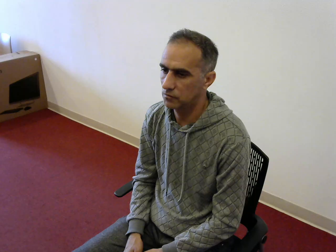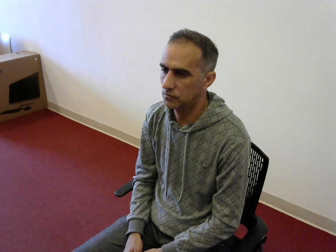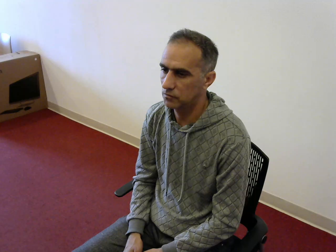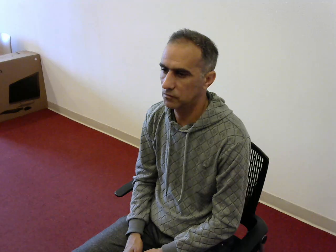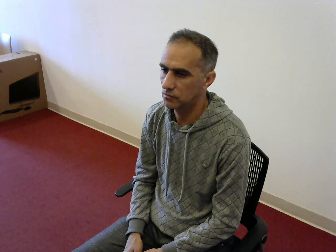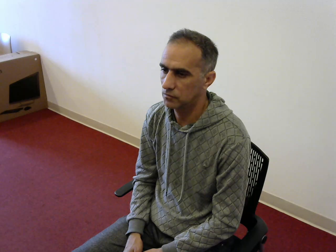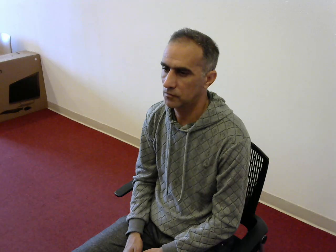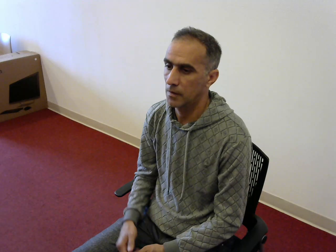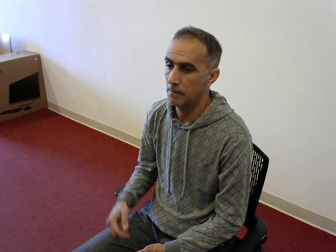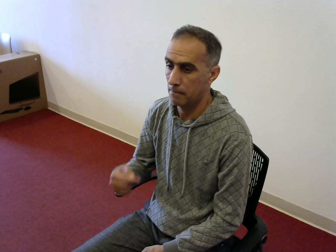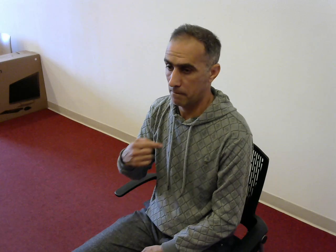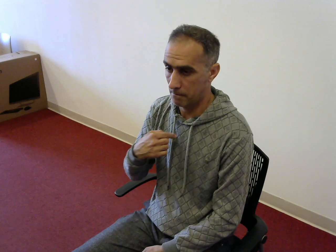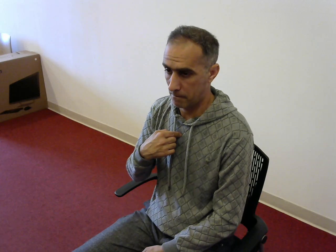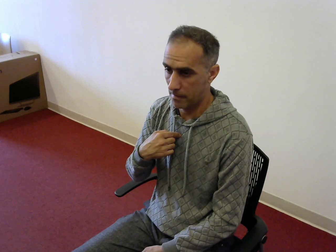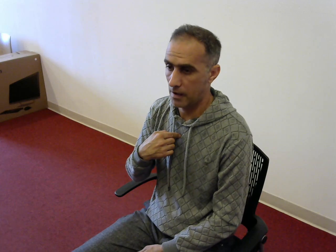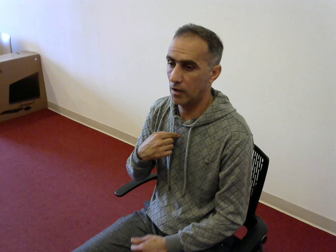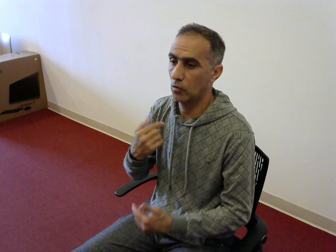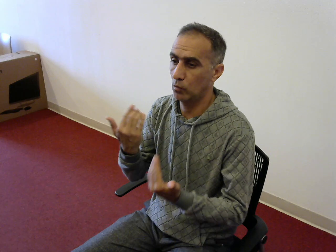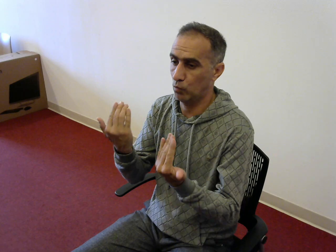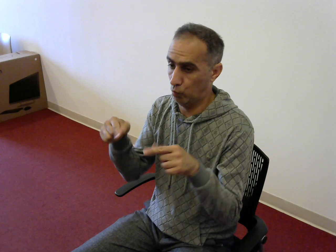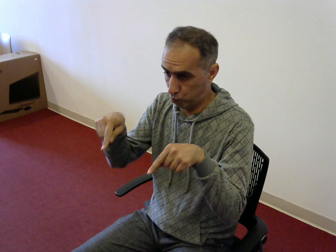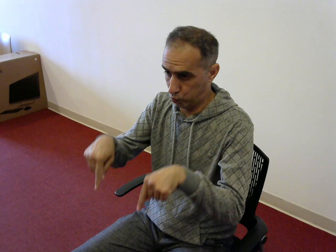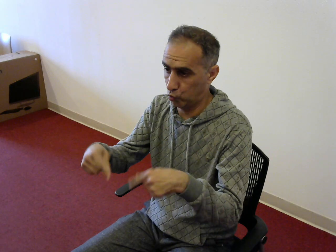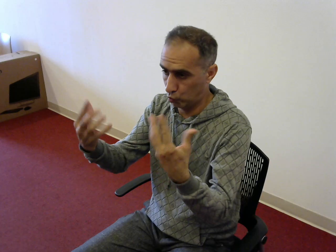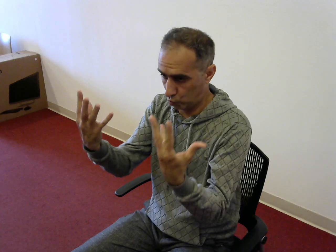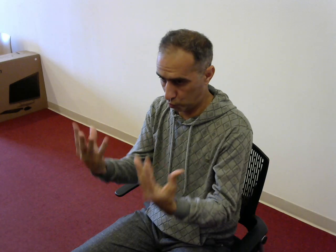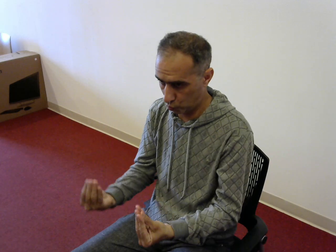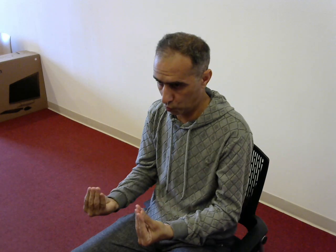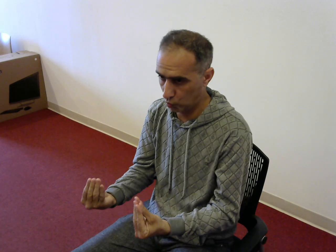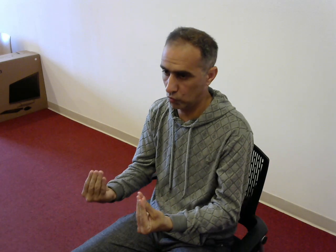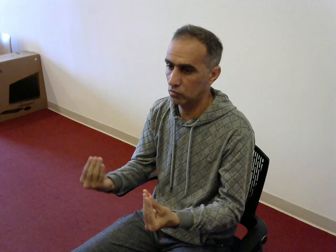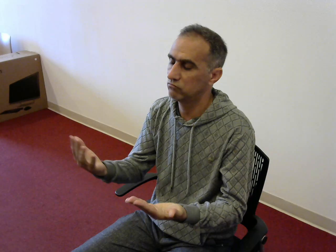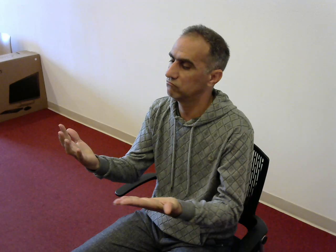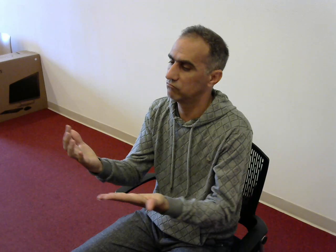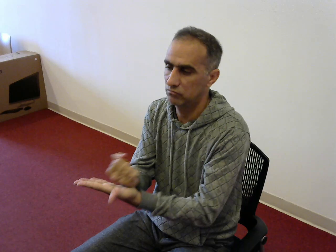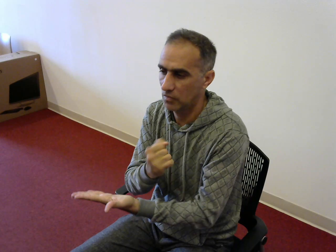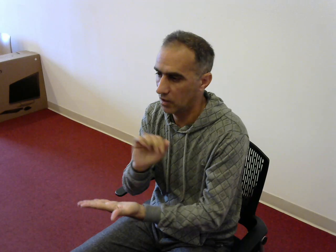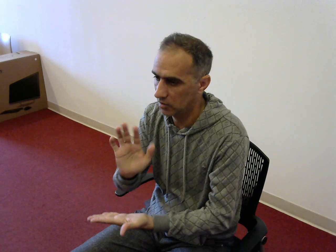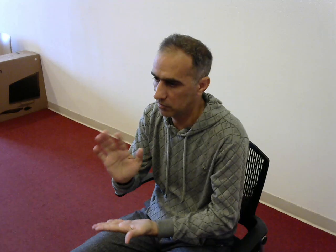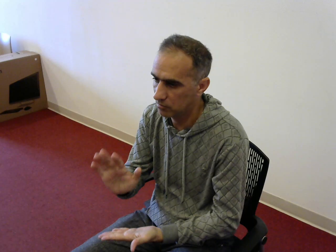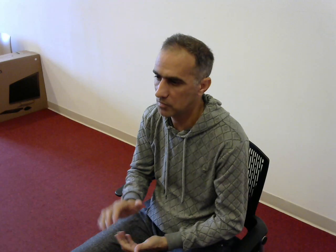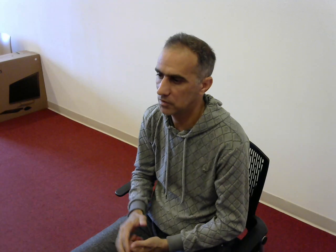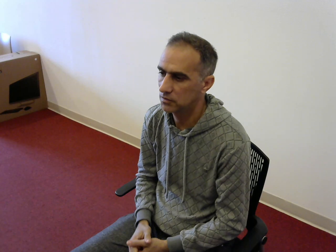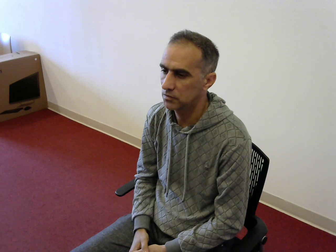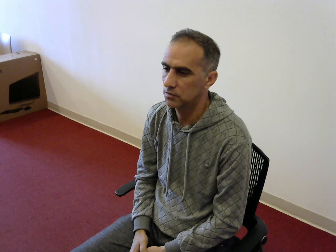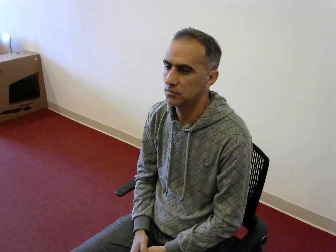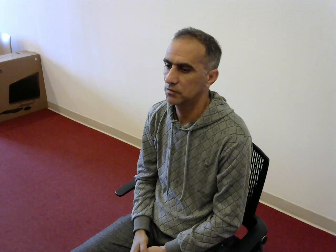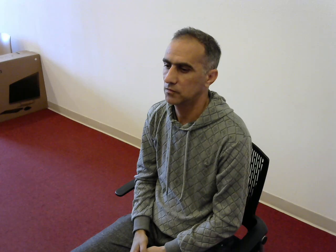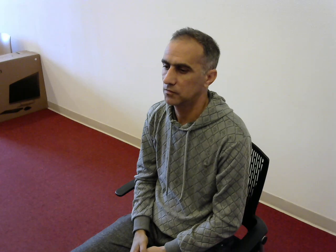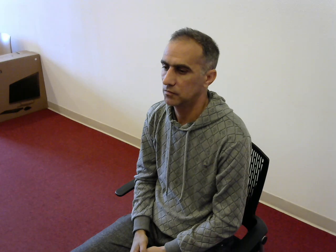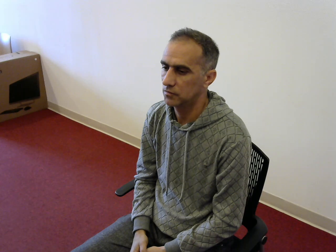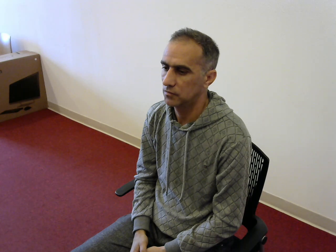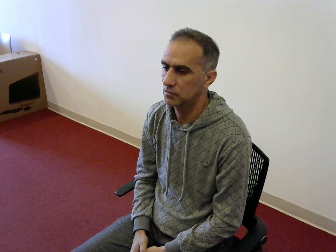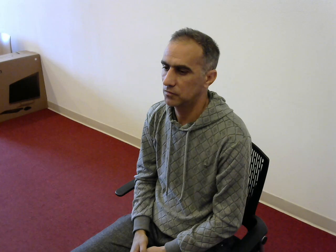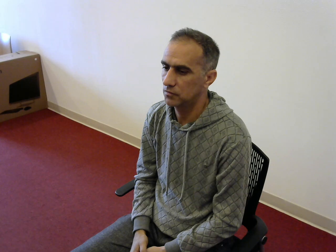Məndə bu gün alınmır